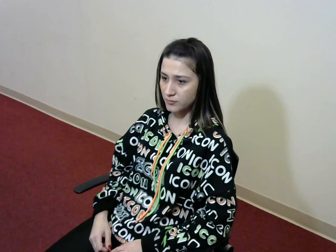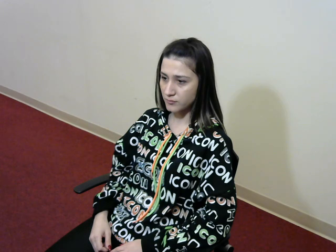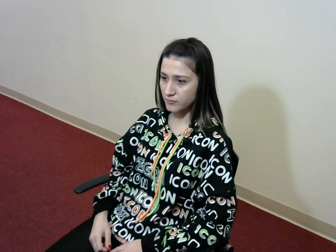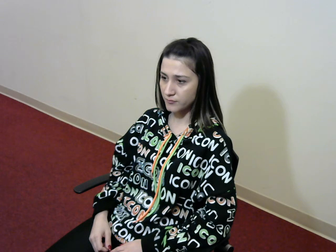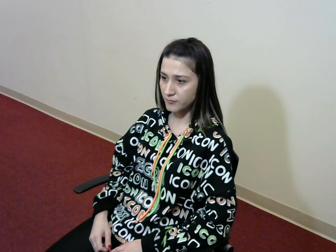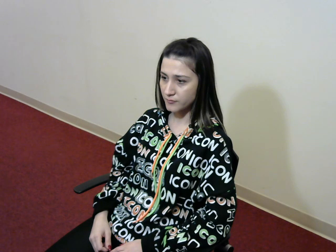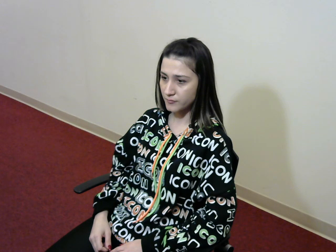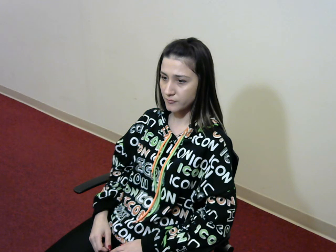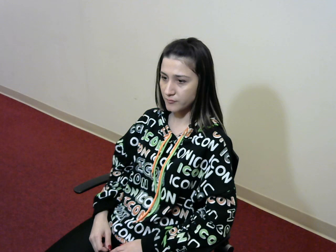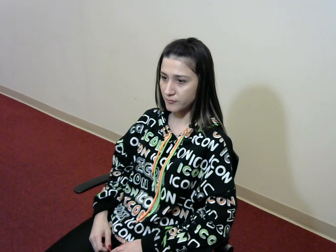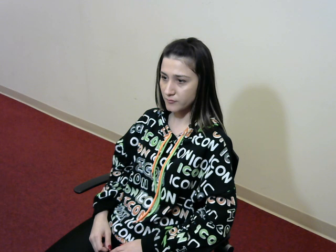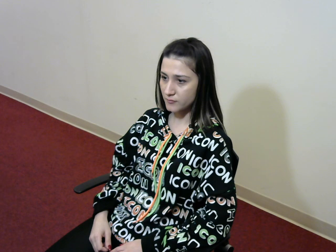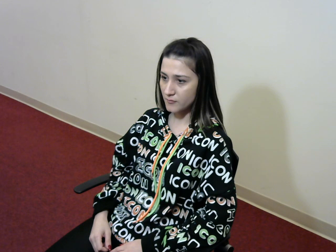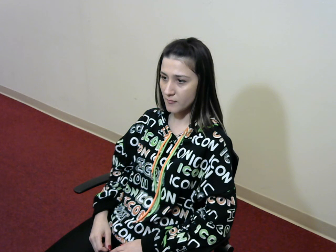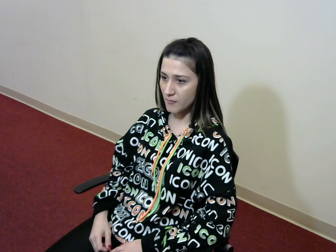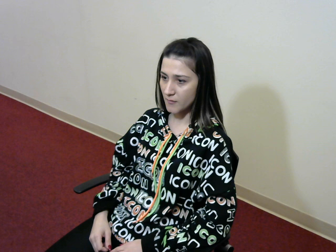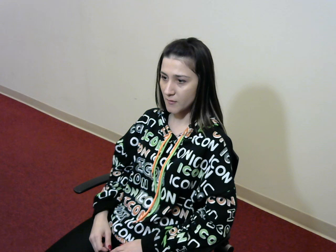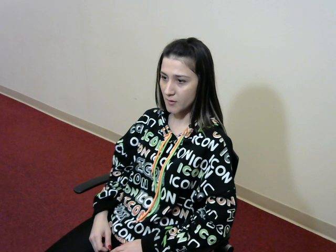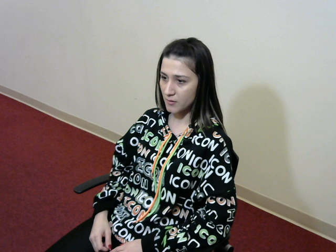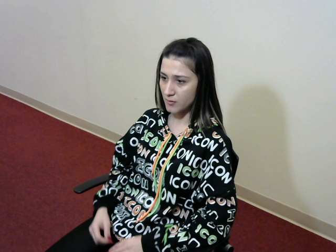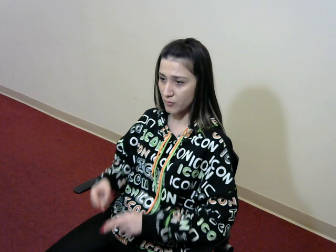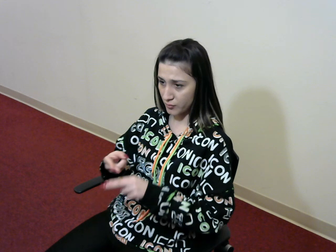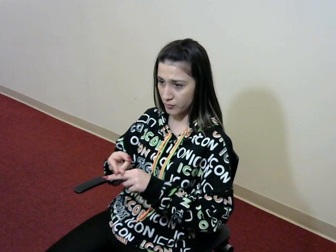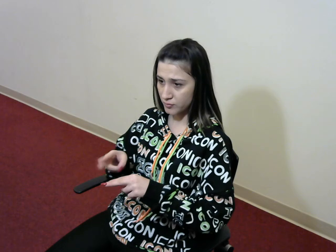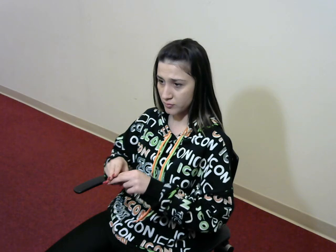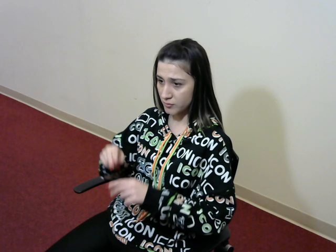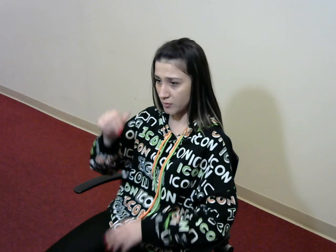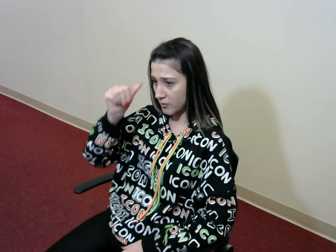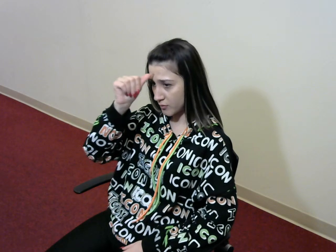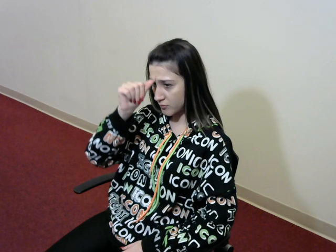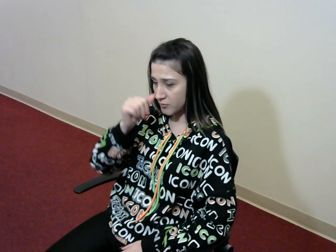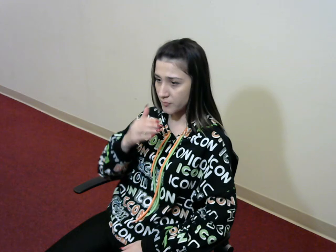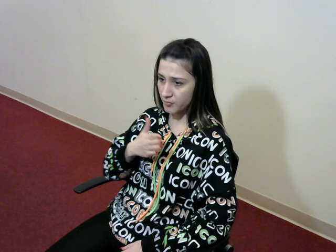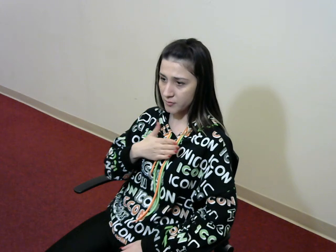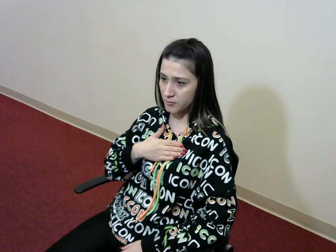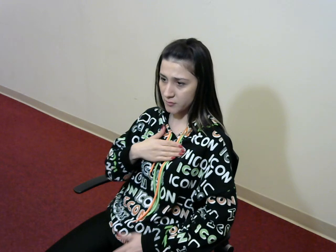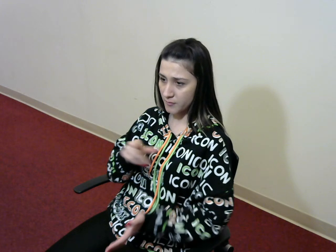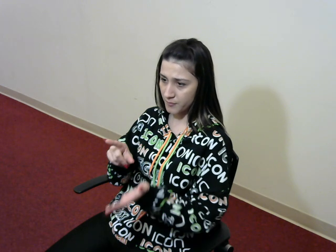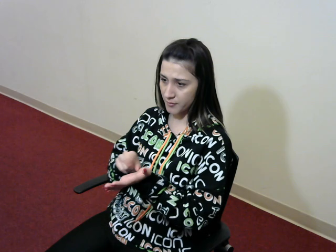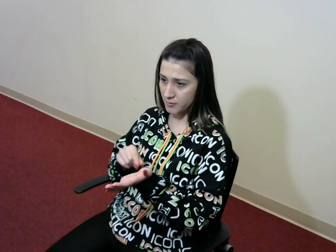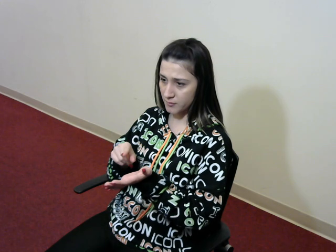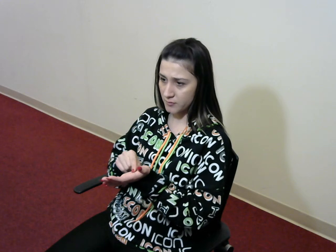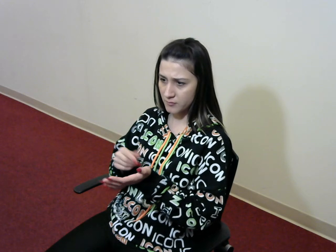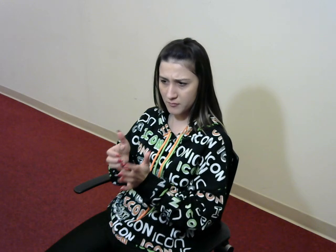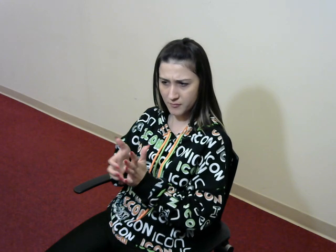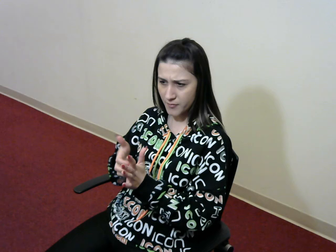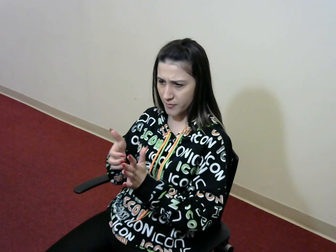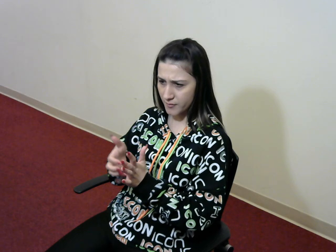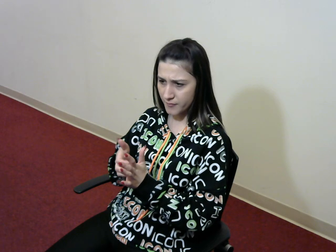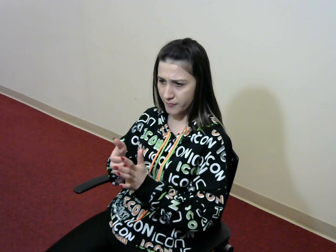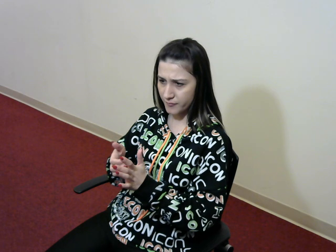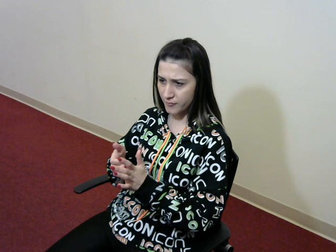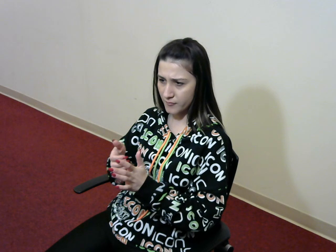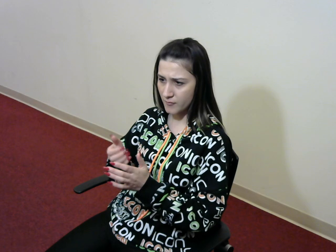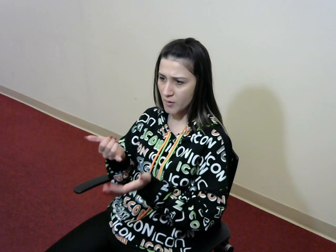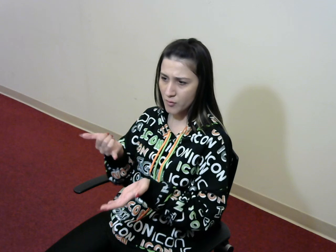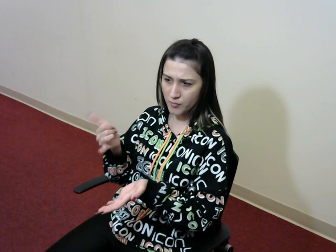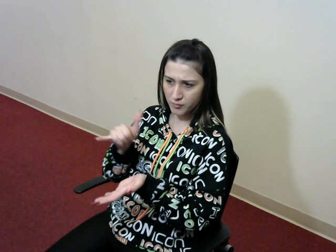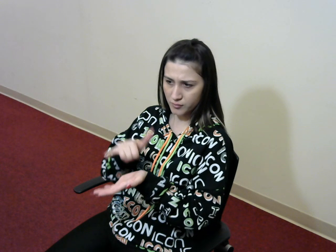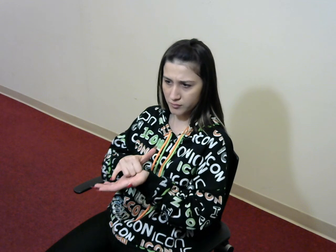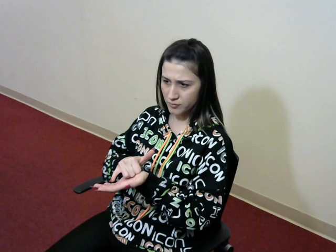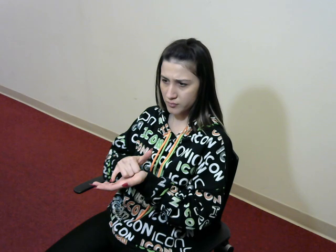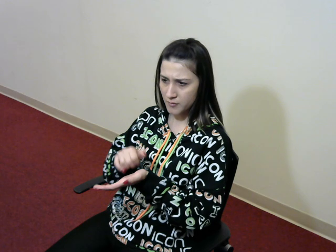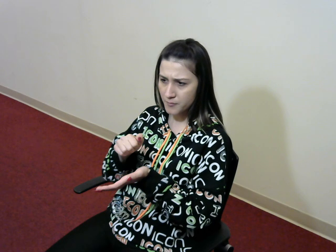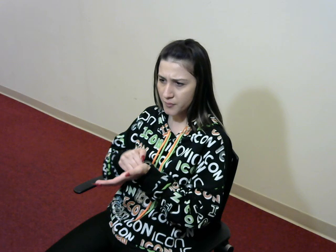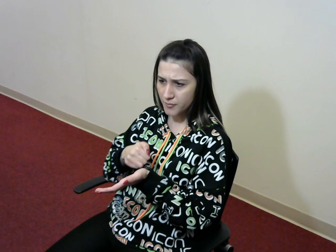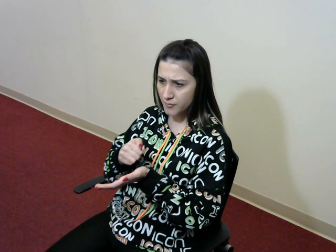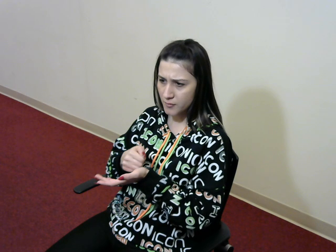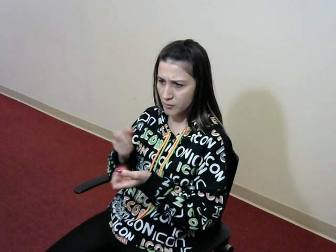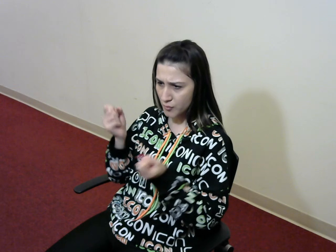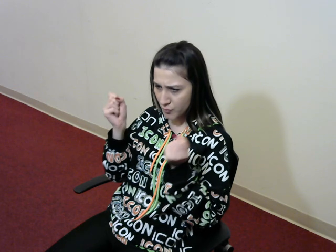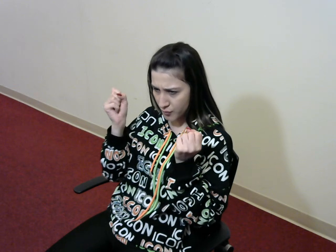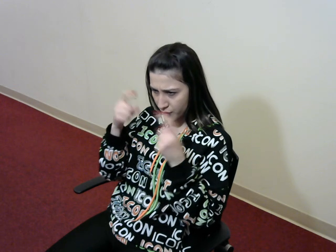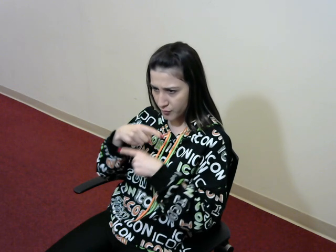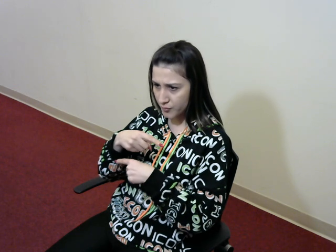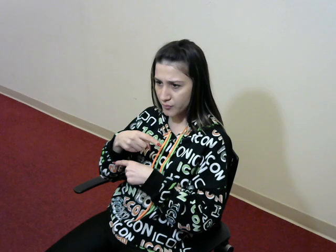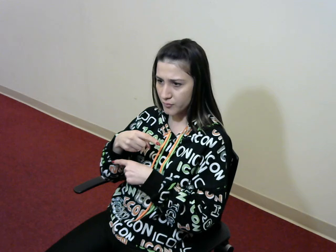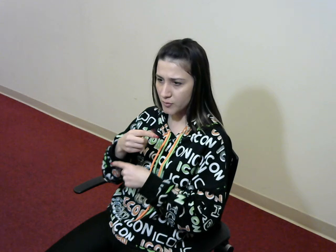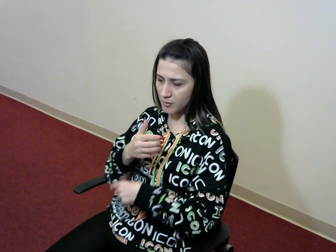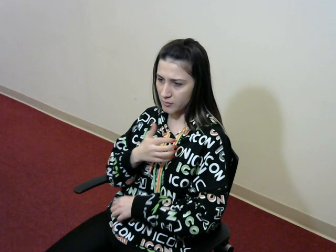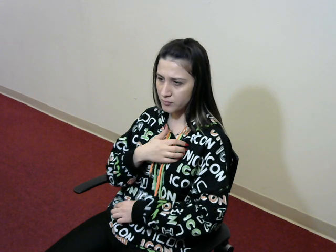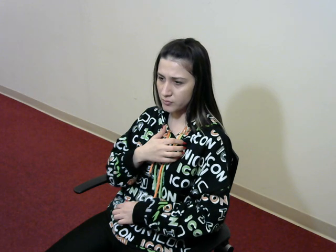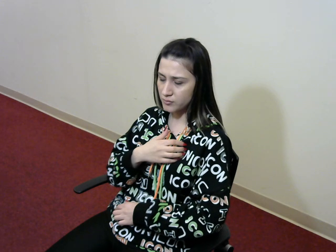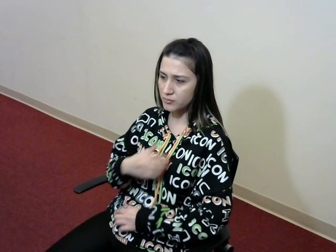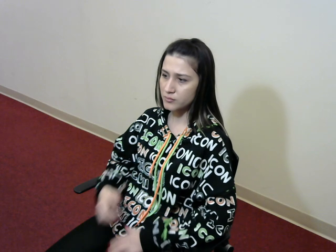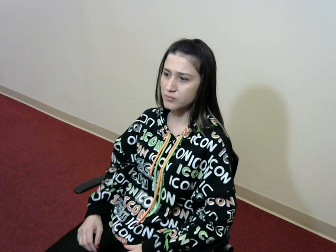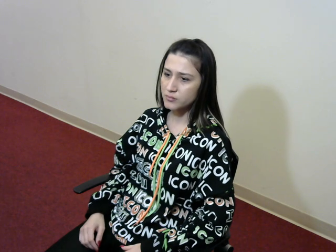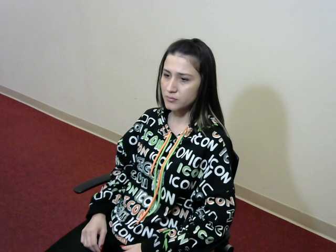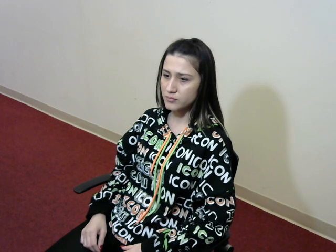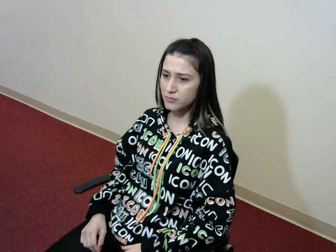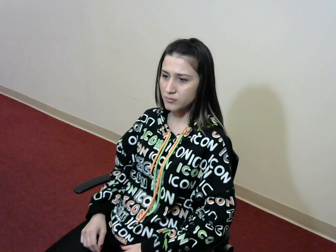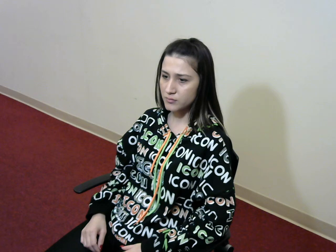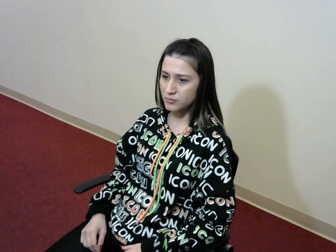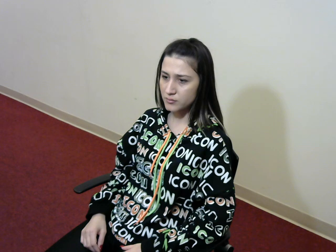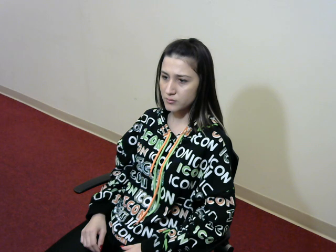Bu ay mənim pensiyam əksik yüklənib, səbəbini bilmək istəyirəm